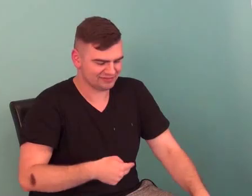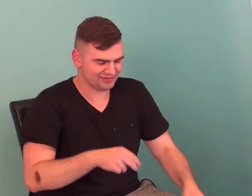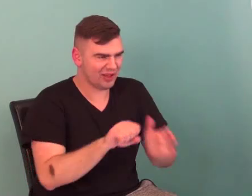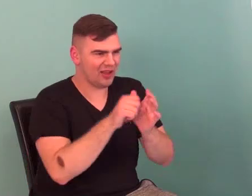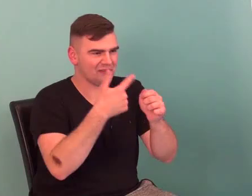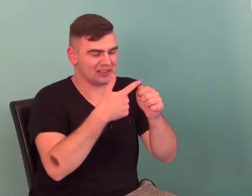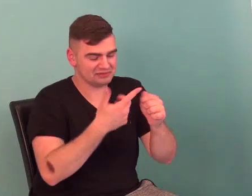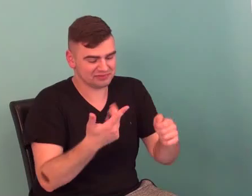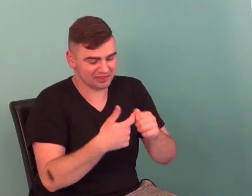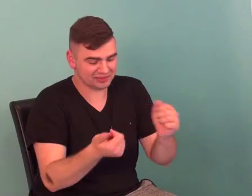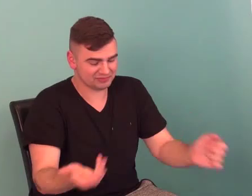Do dwudziestej, dwudziestej pierwszej.